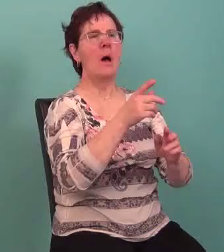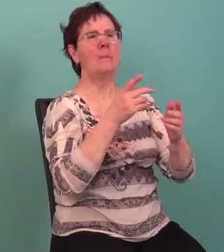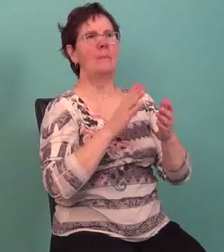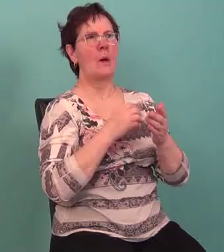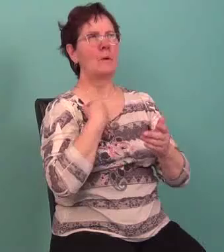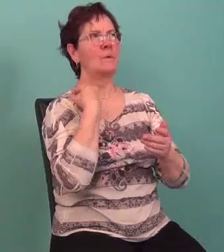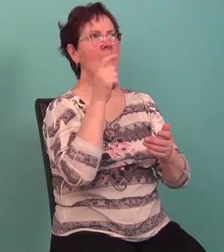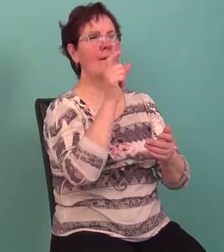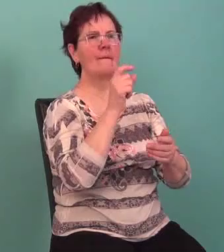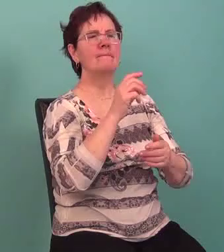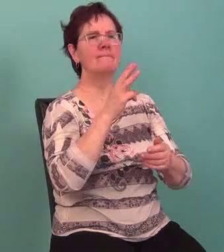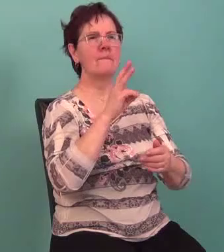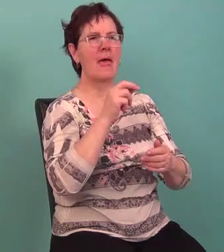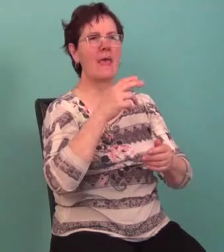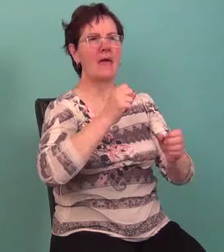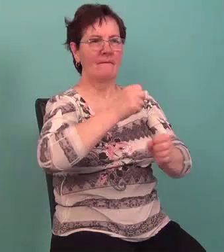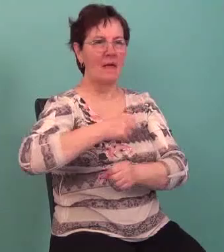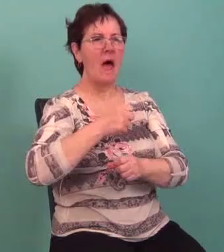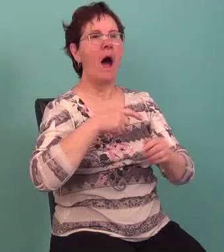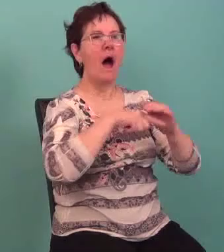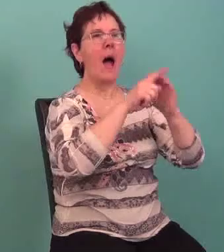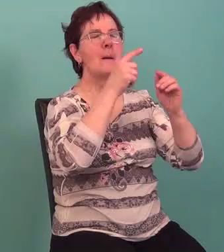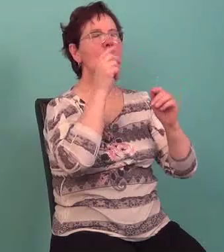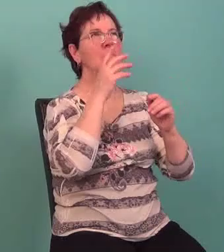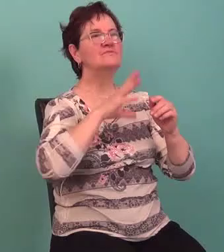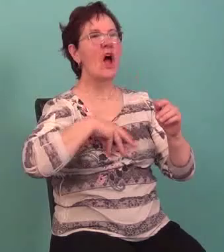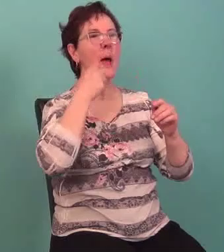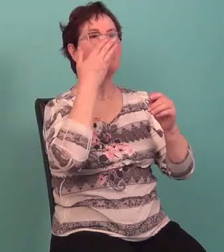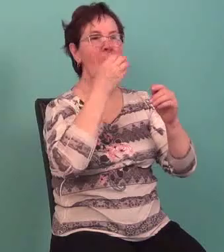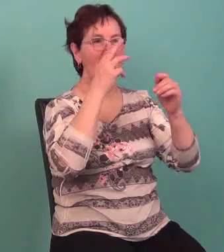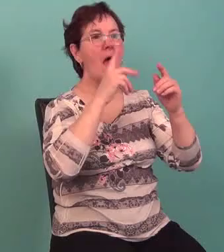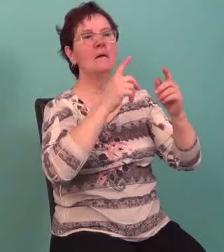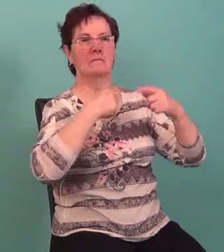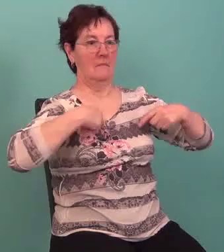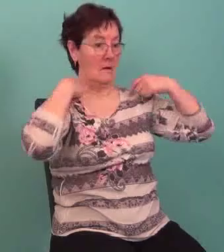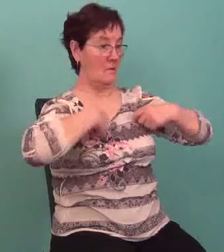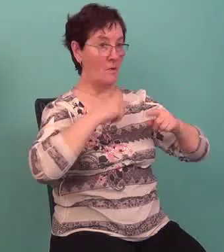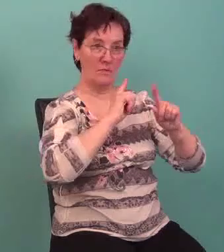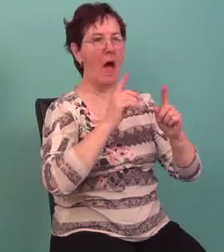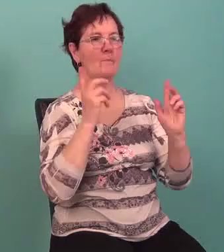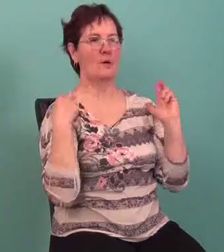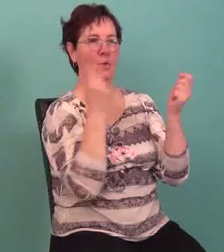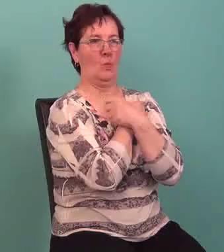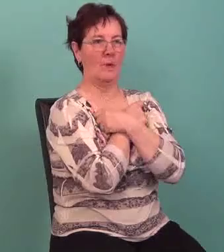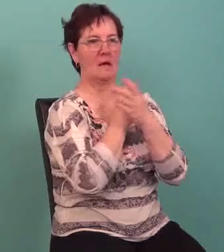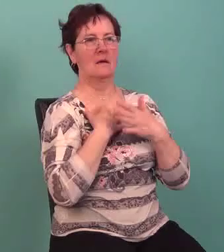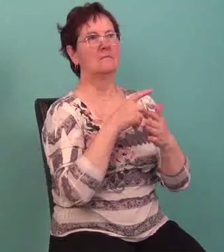Na przykład jak byłam w Wenecji, to jak się wchodziło do bazyliki św. Marka to trzeba było zakryć ciało.